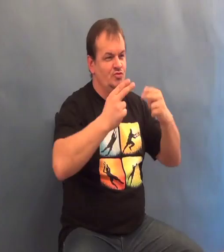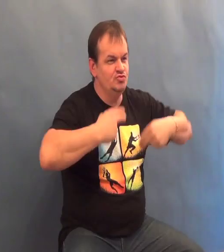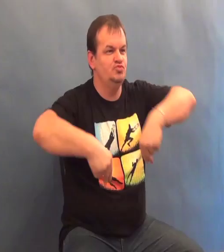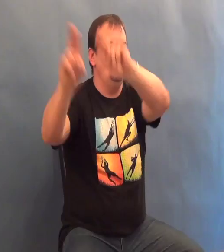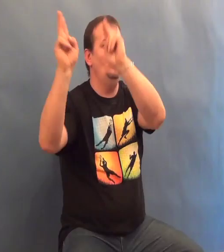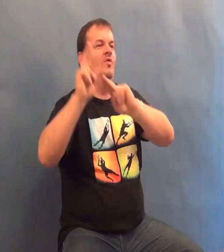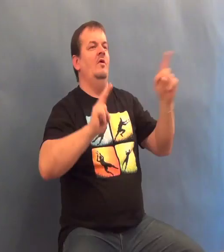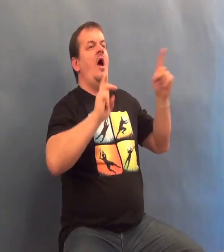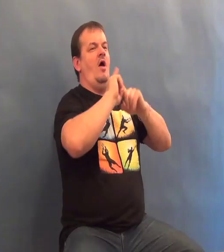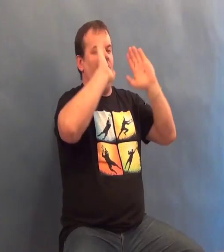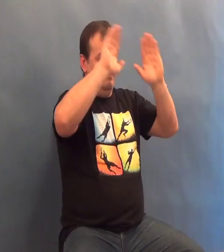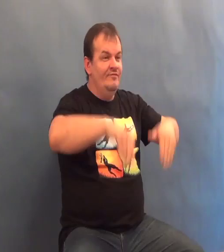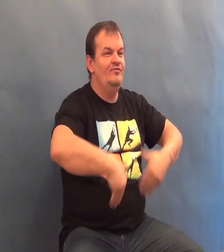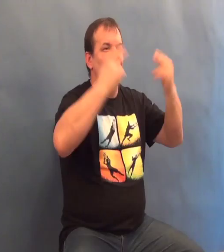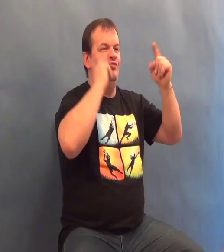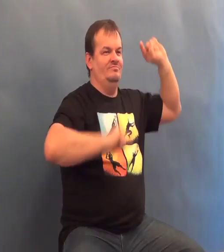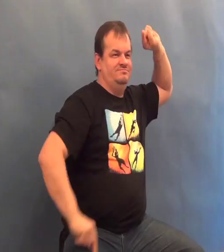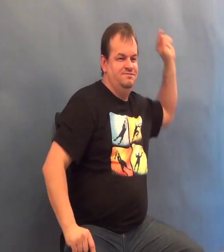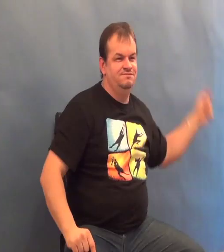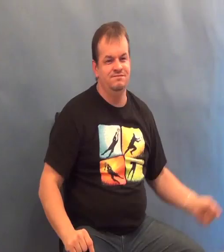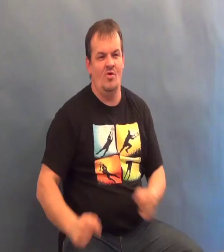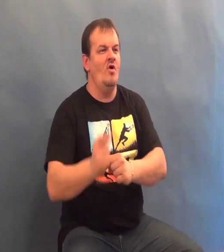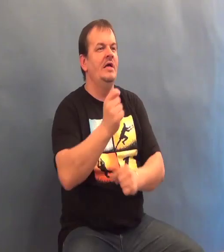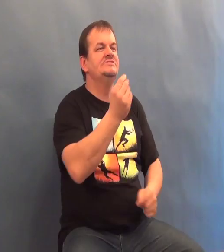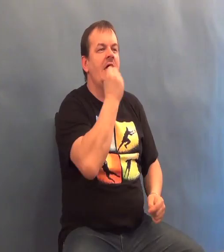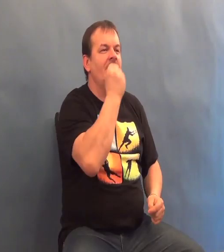A ten głuchy śpi do rana i następnego dnia schodzi na śniadanie.